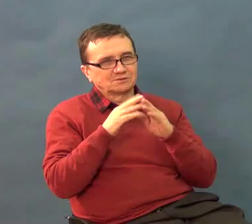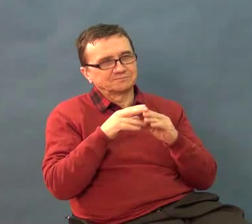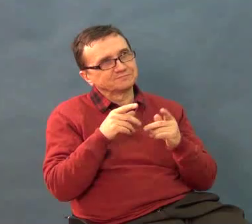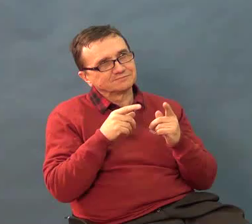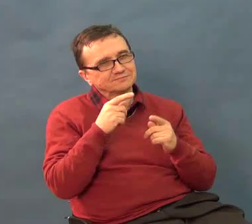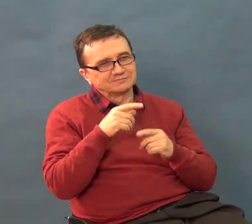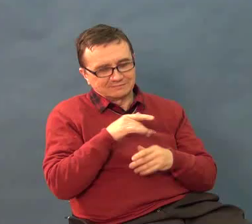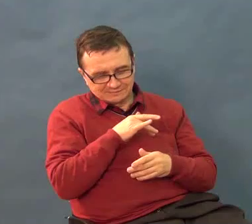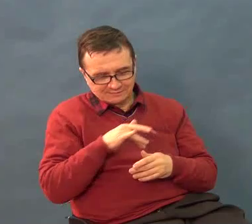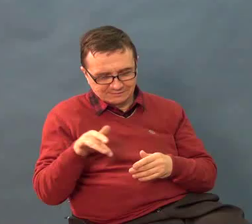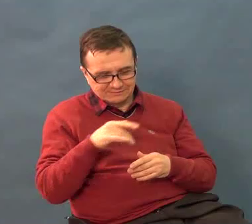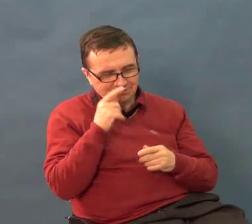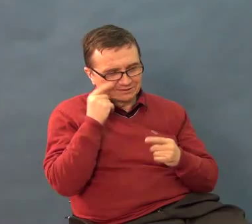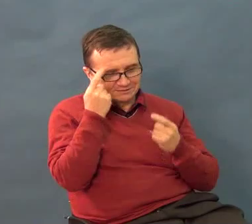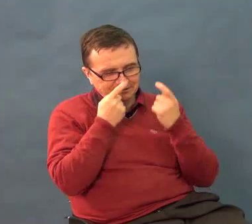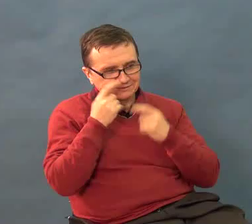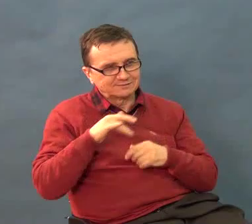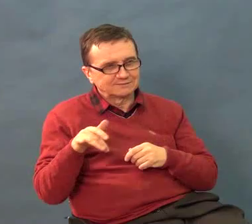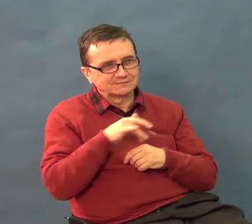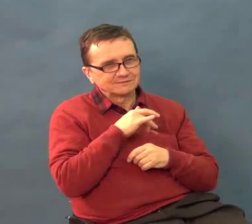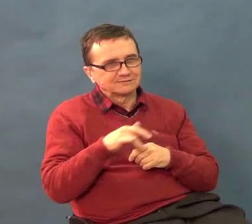Kot myśli i chodzi tam i z powrotem.